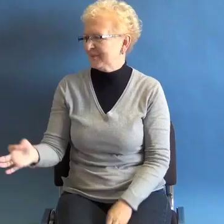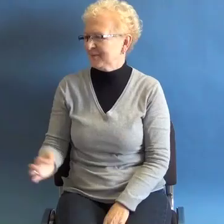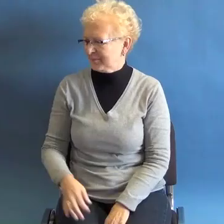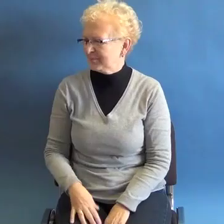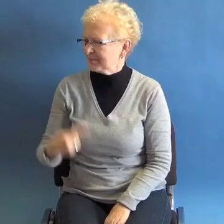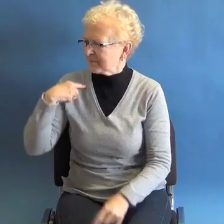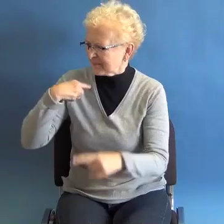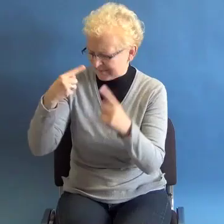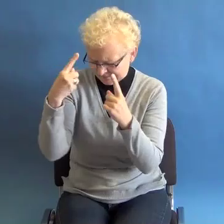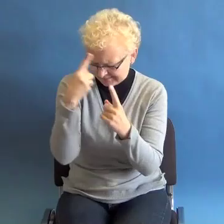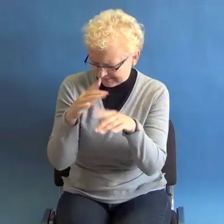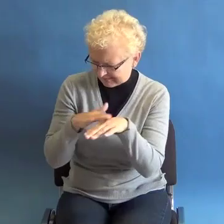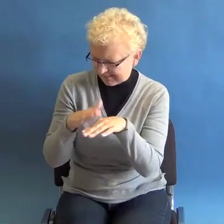Ja myślę, że nago.